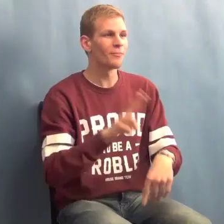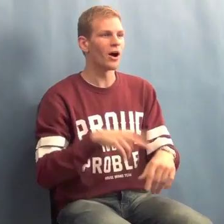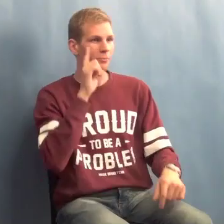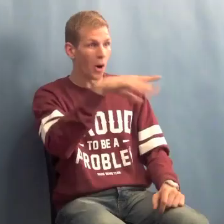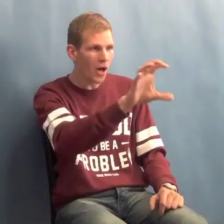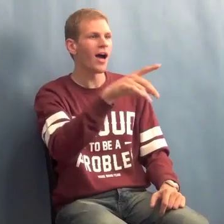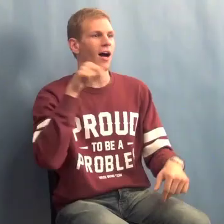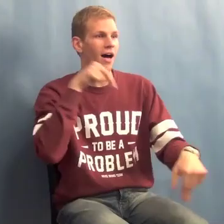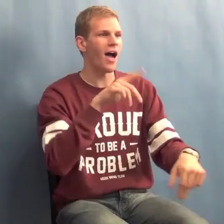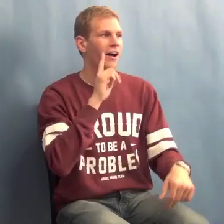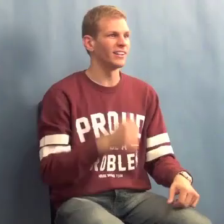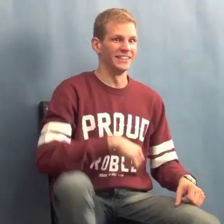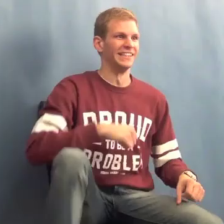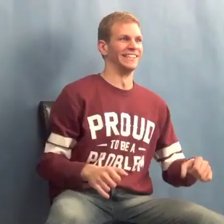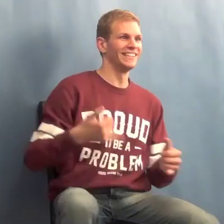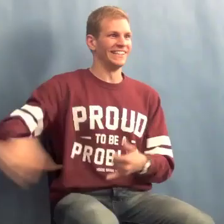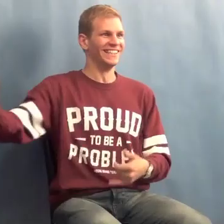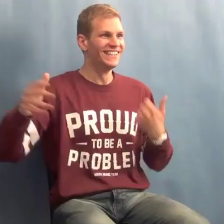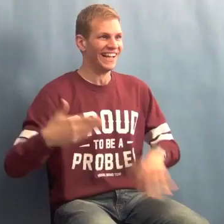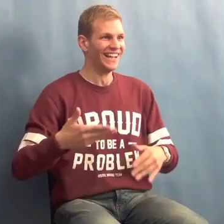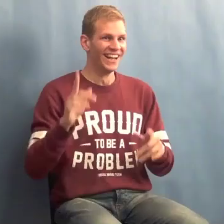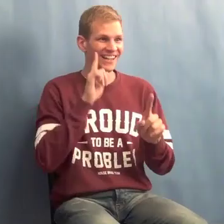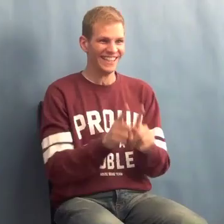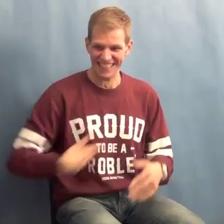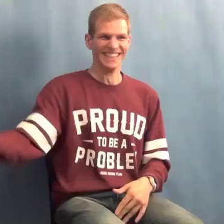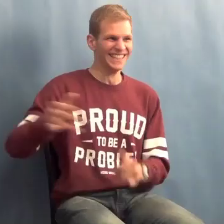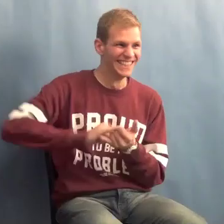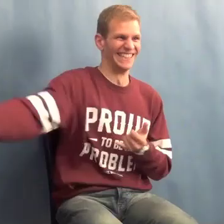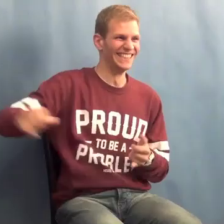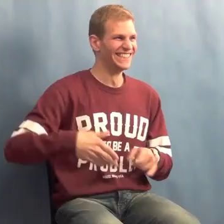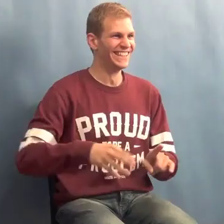A mężczyzna odpychał chłopca nogą, żeby sobie poszedł, nie chciał żeby ktoś ich razem widział.